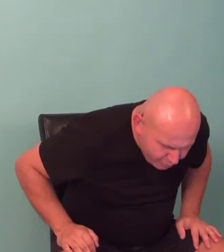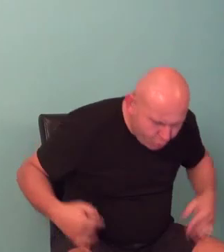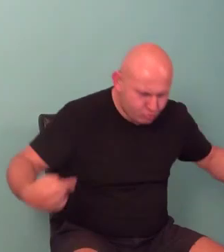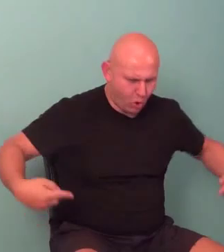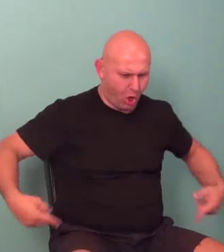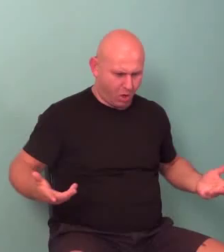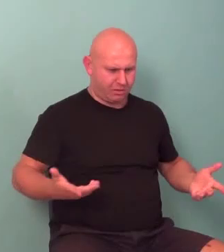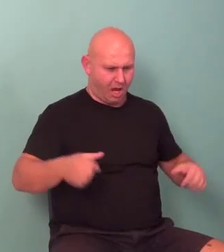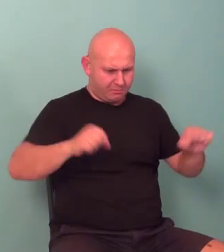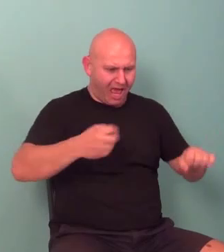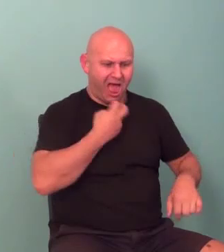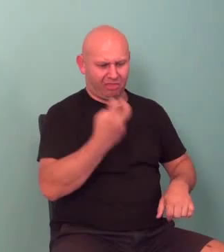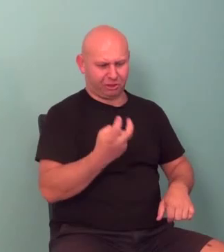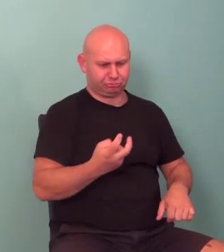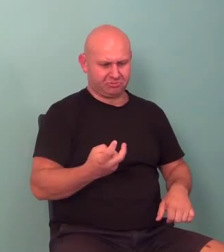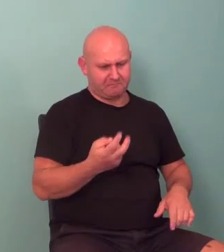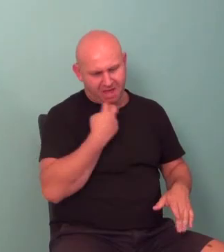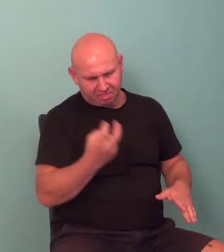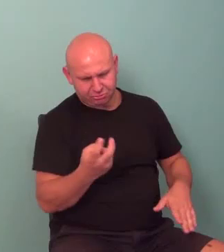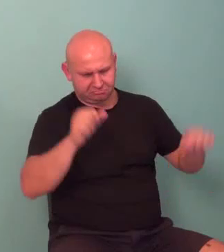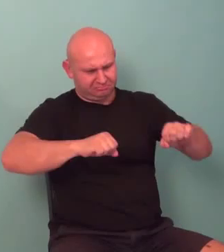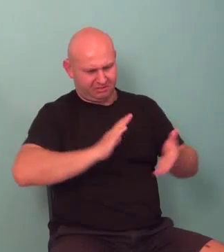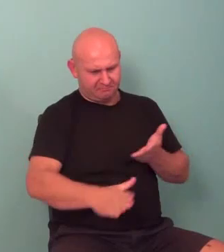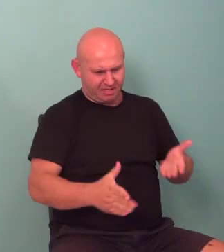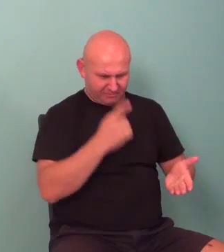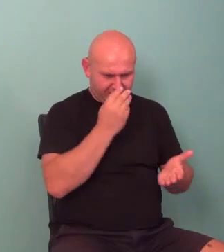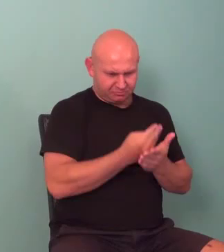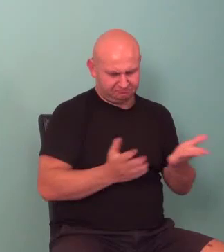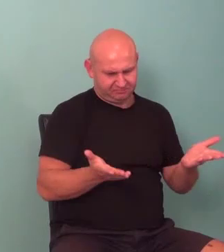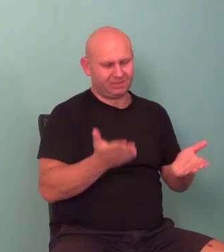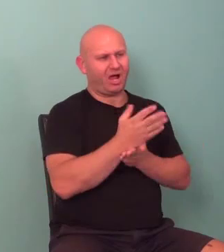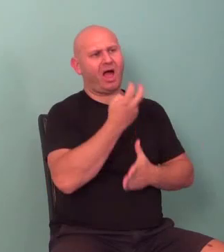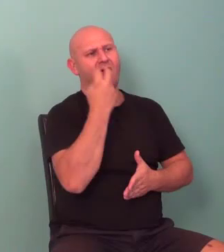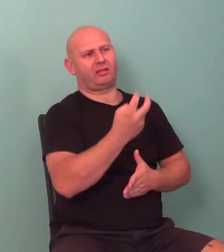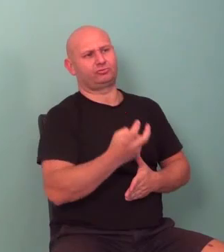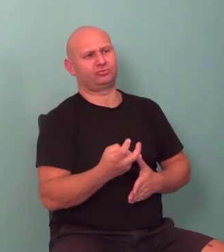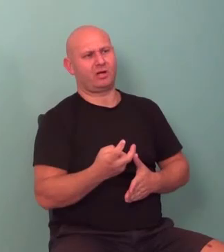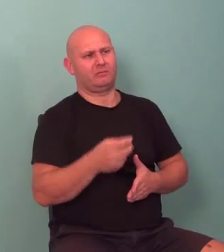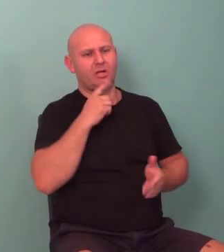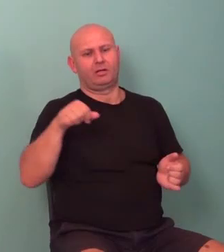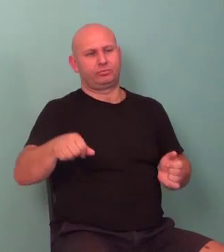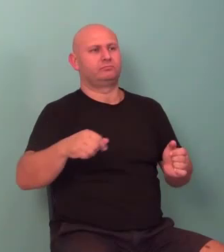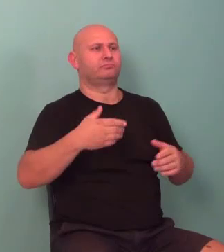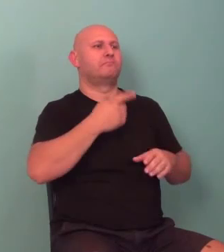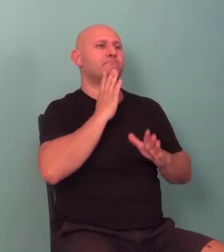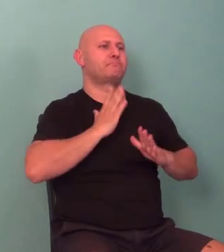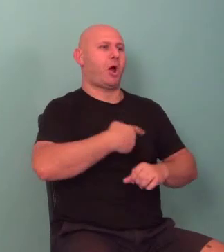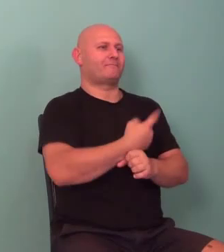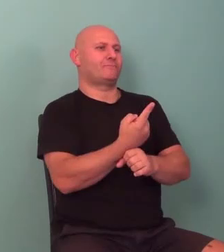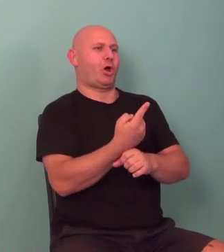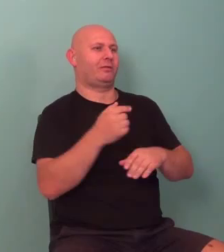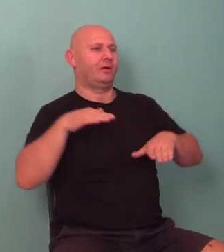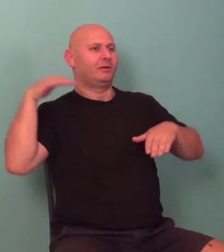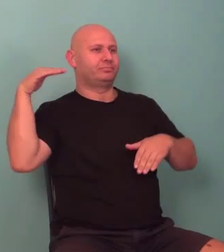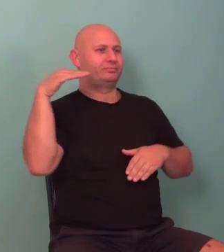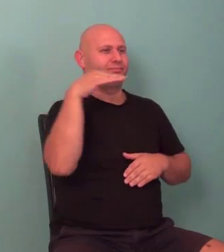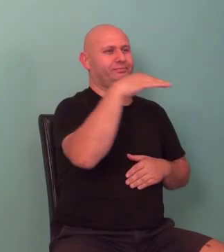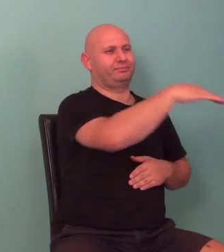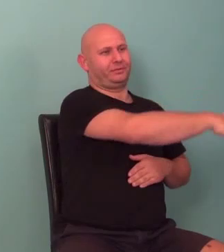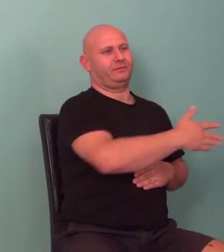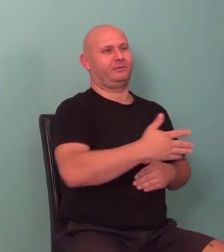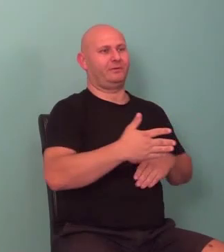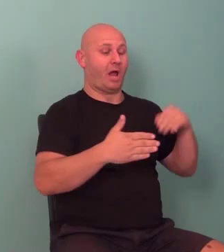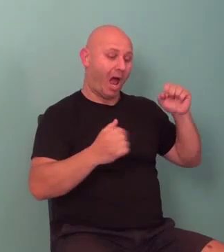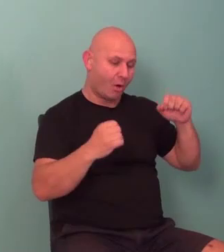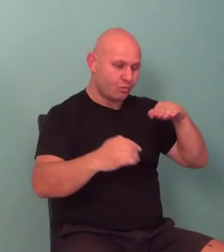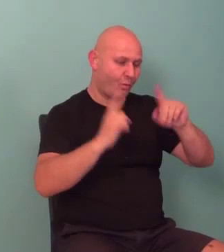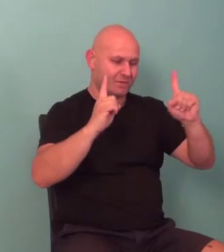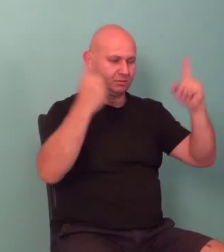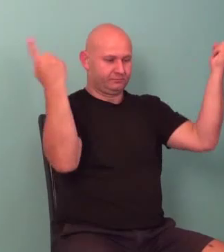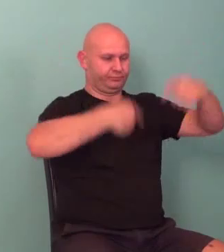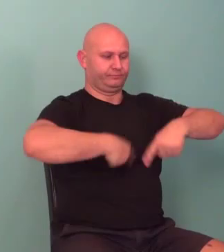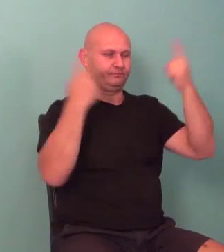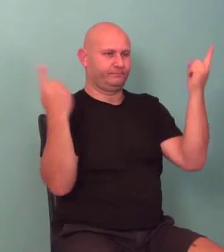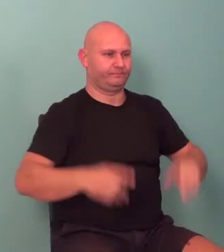Są koła, ale bez pedałów, więc może to jest elektryczna drezyna, a chodzi o to, żeby uważać na przejeździe ze szlabanem.